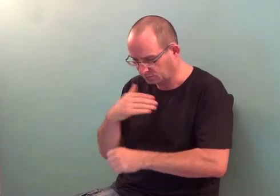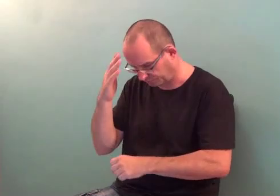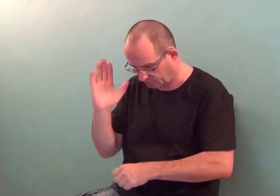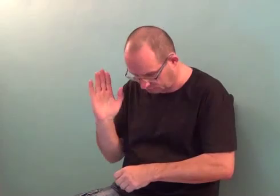To wiem.